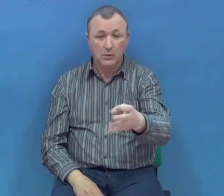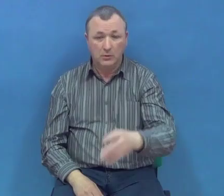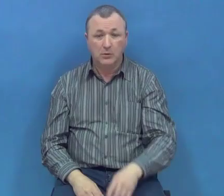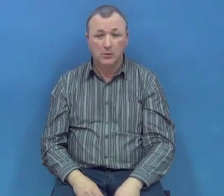Tak, tak.